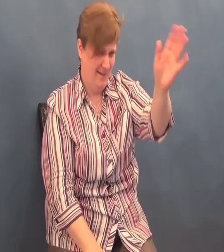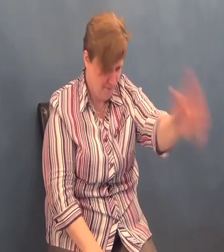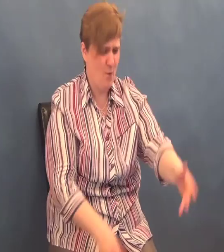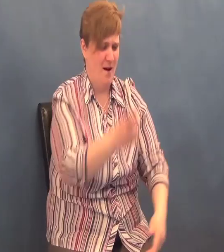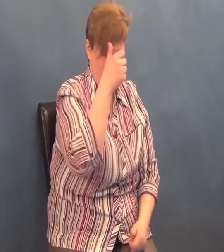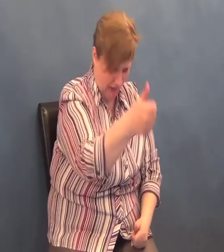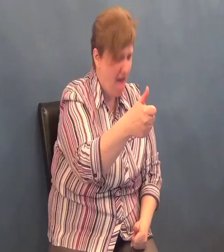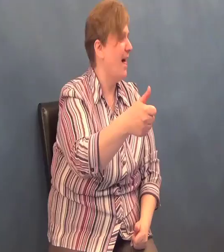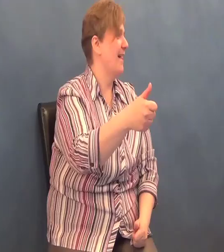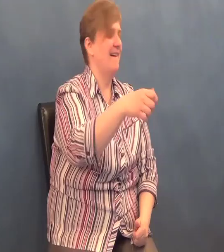Czyli mamy jeden.